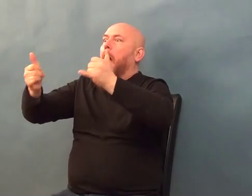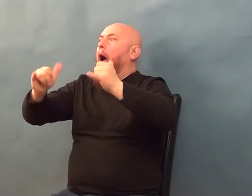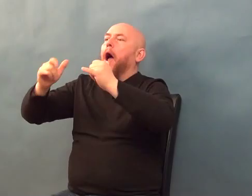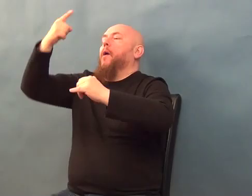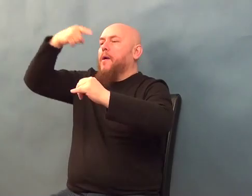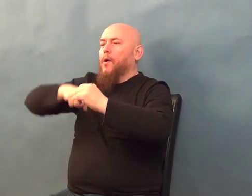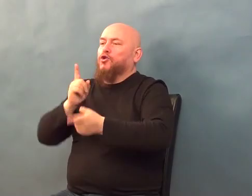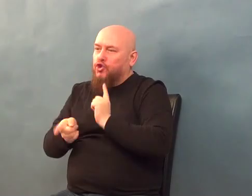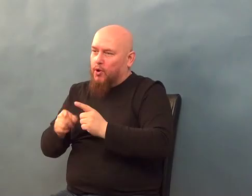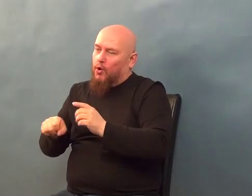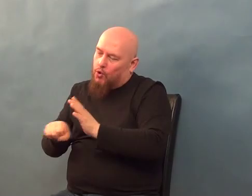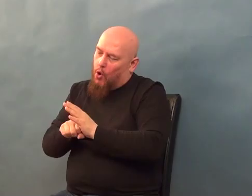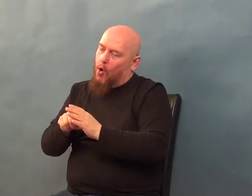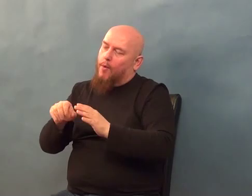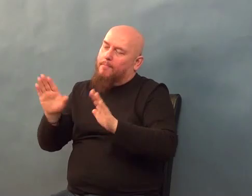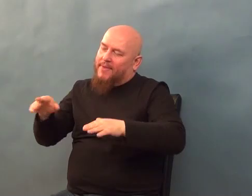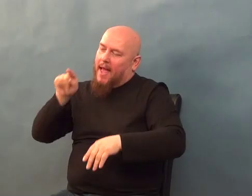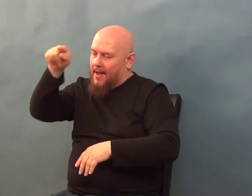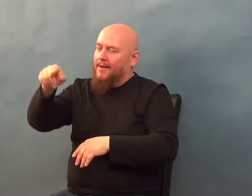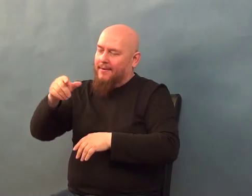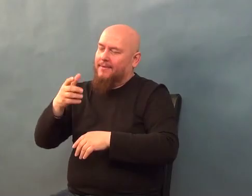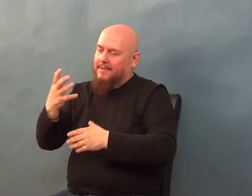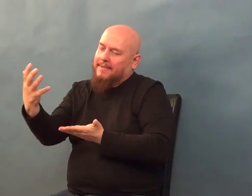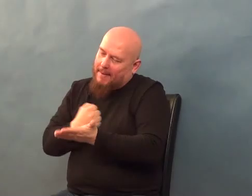Zbiega szybko do ptaka i chce go zabrać.